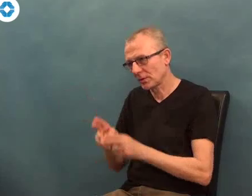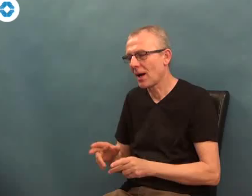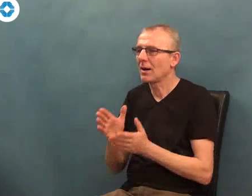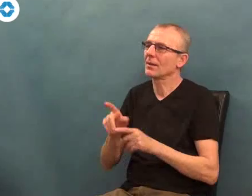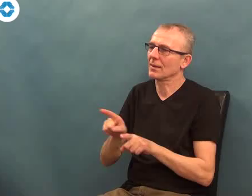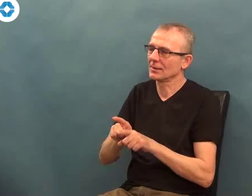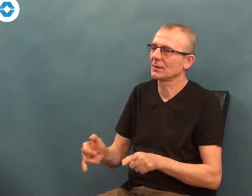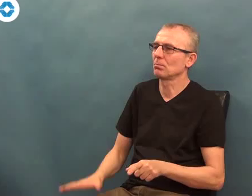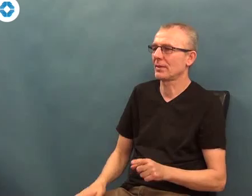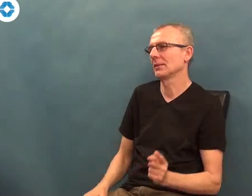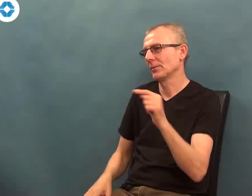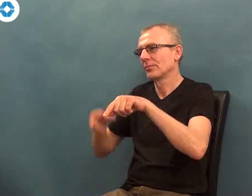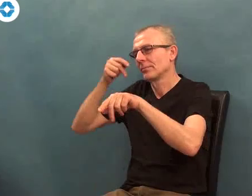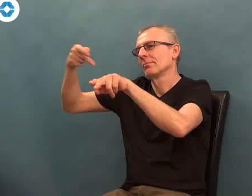Pies poszedł się położyć razem z nim.